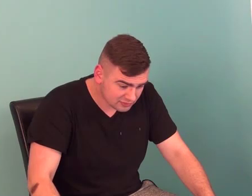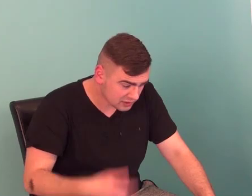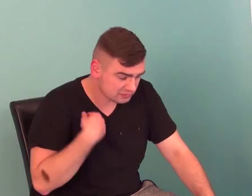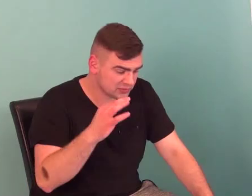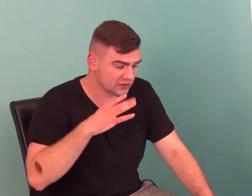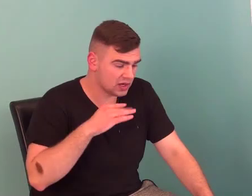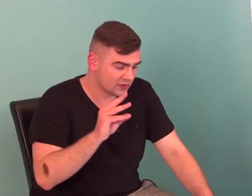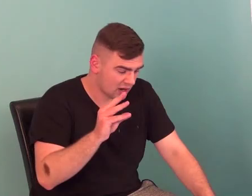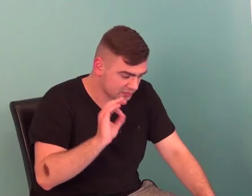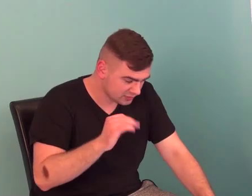Środę mam wolną, wtorek pasuje.